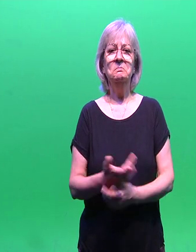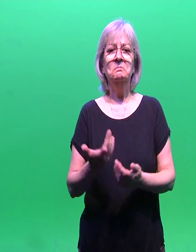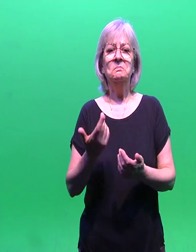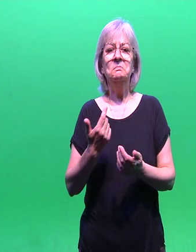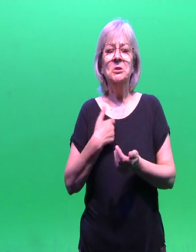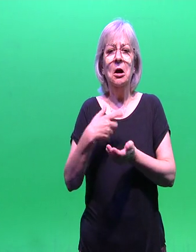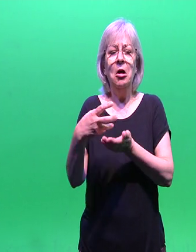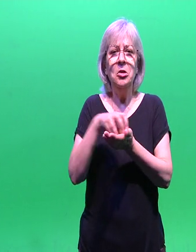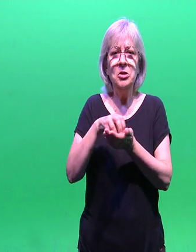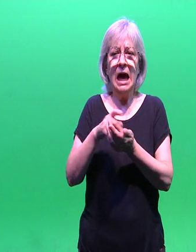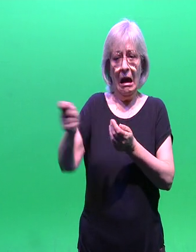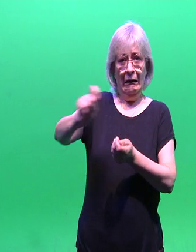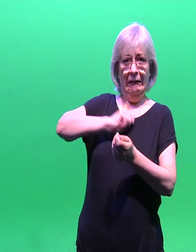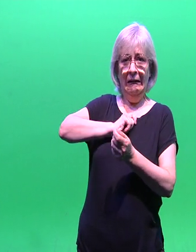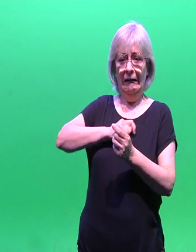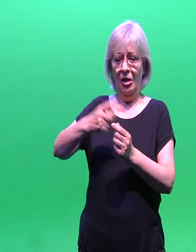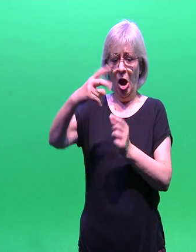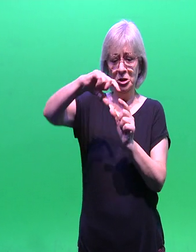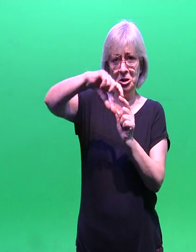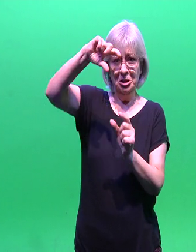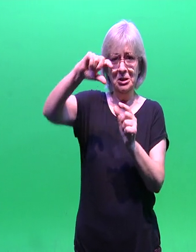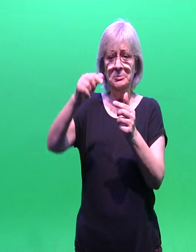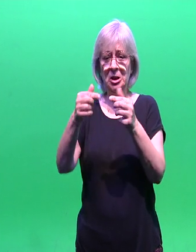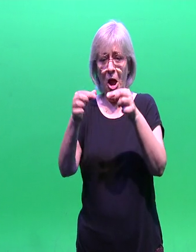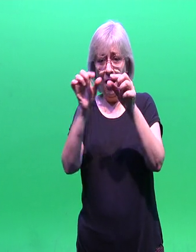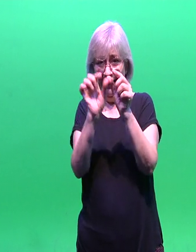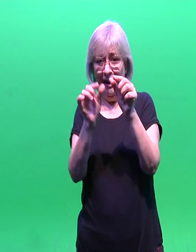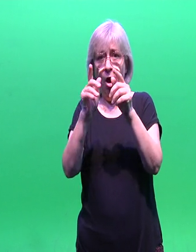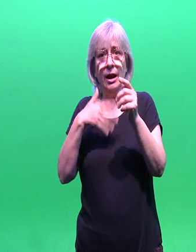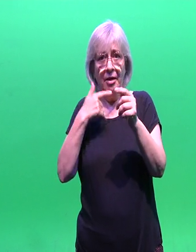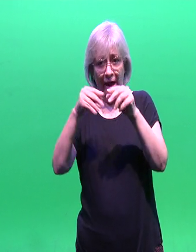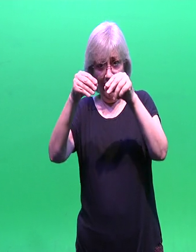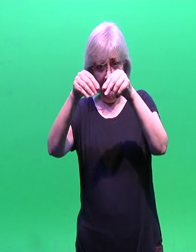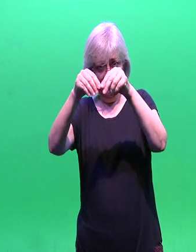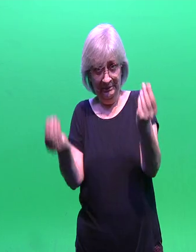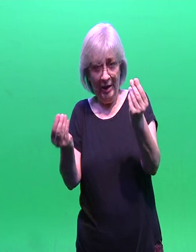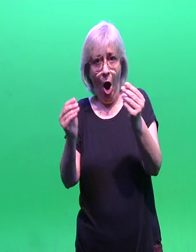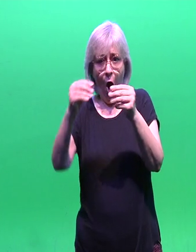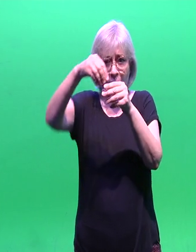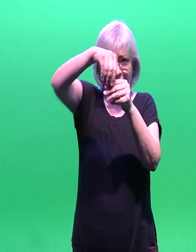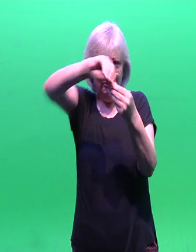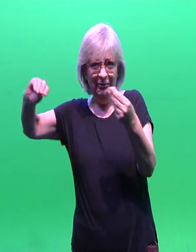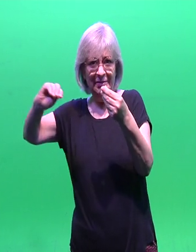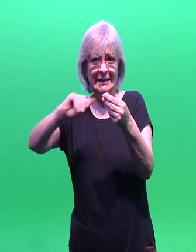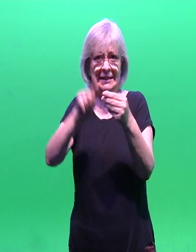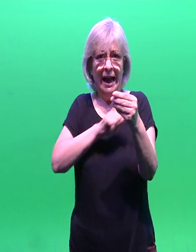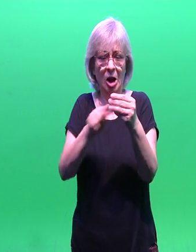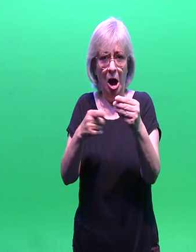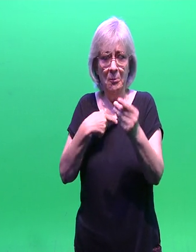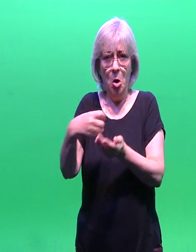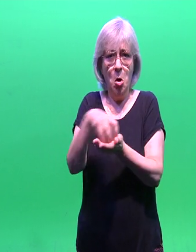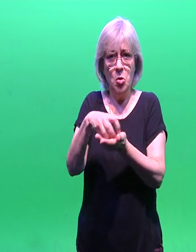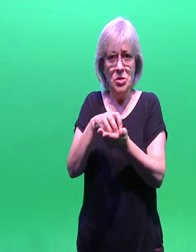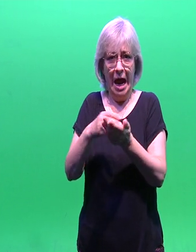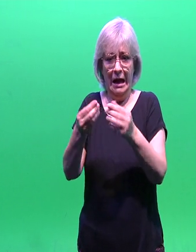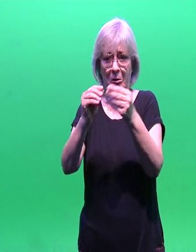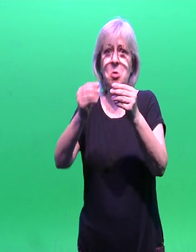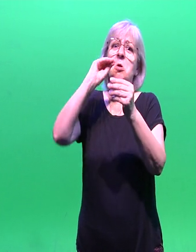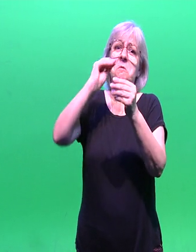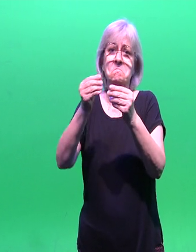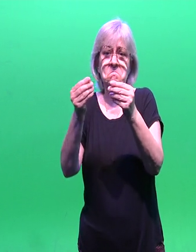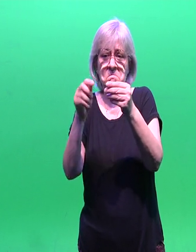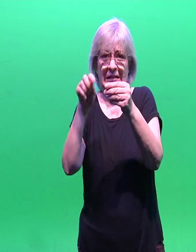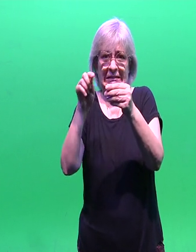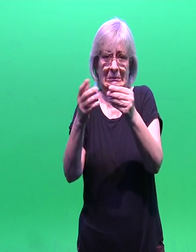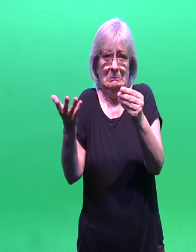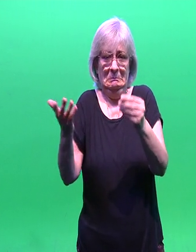Tinc dubtes, m'han donat dos sobres, però no sé si els he de separar o m'he de prendre tots dos a la vegada, no sé si m'ho he de beure o què.